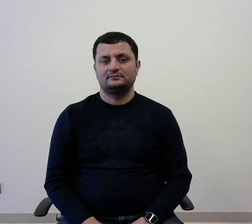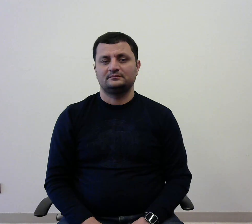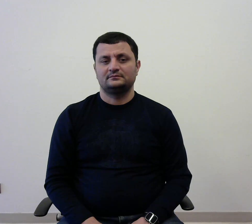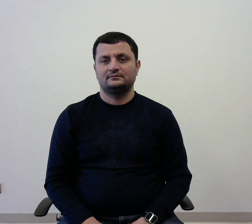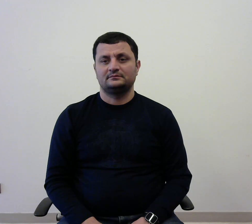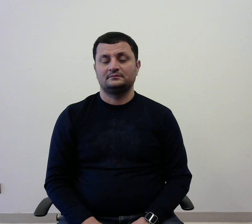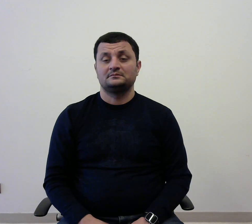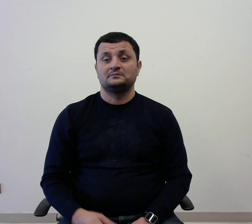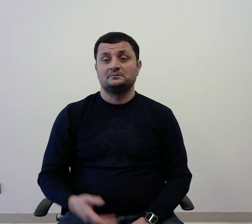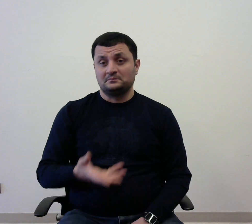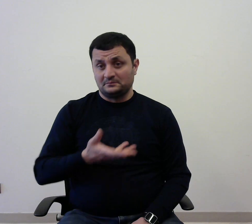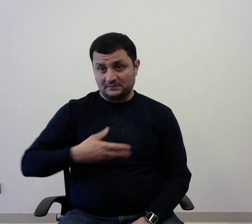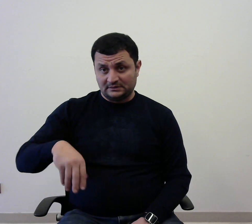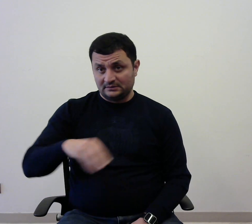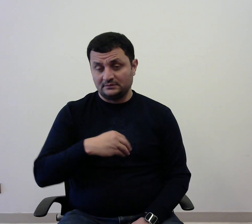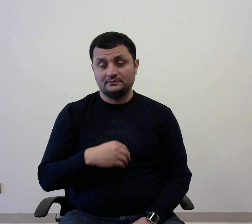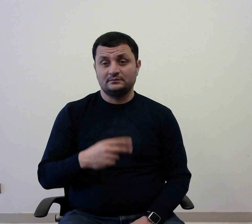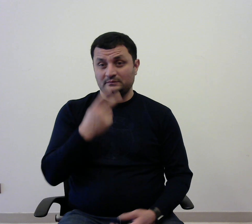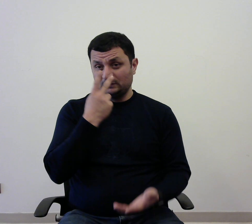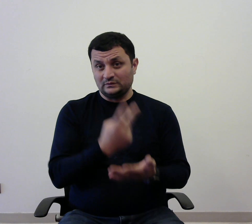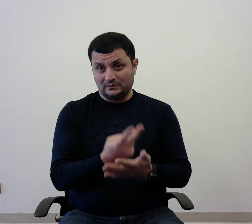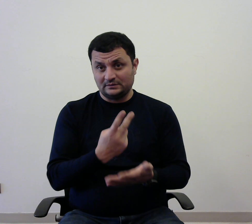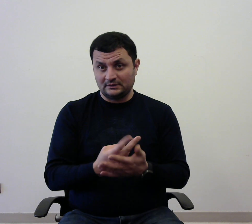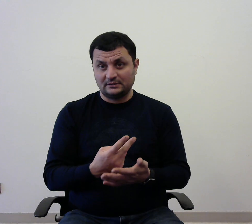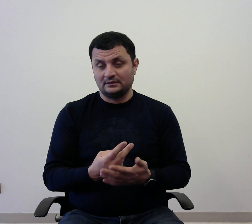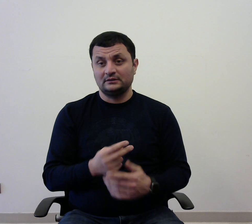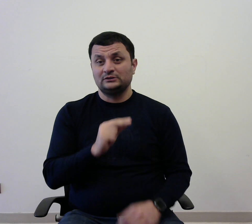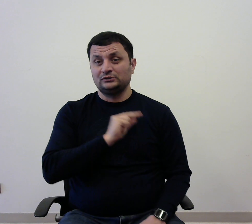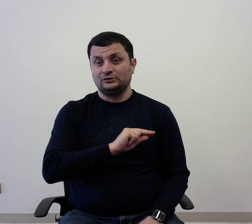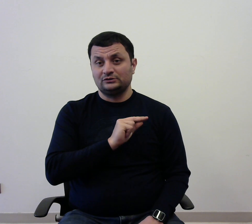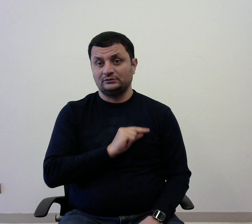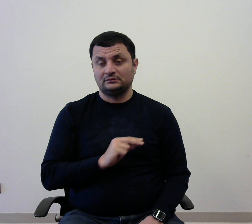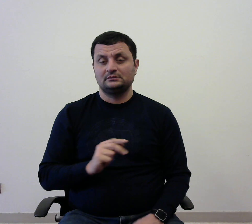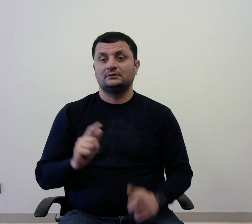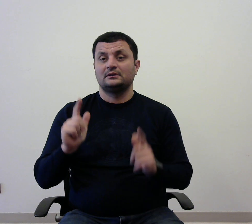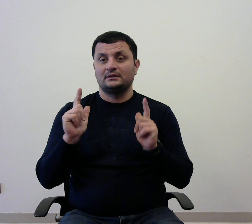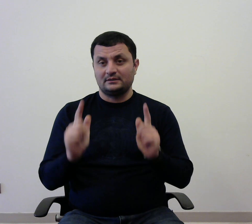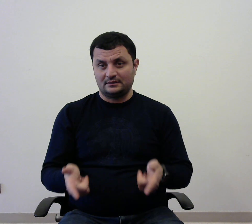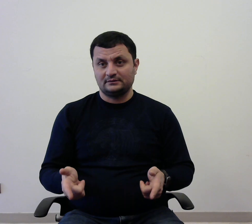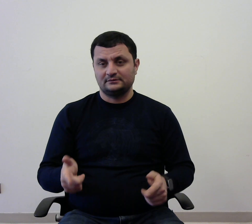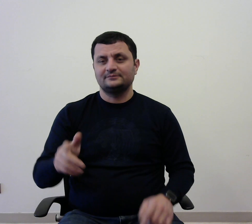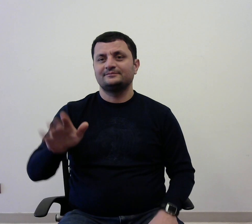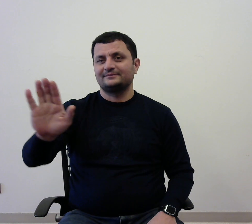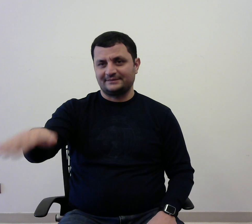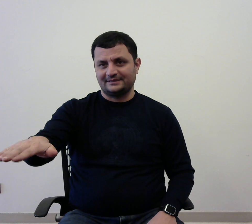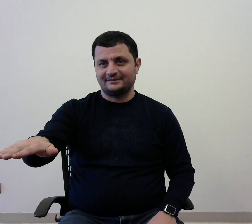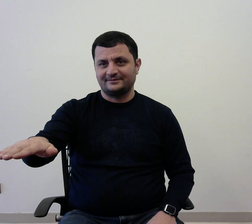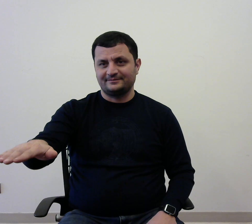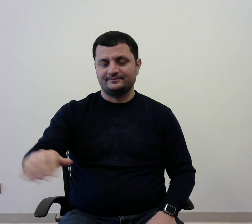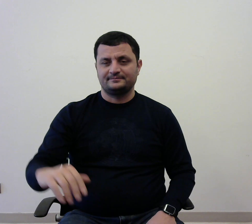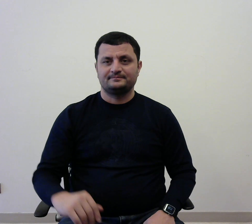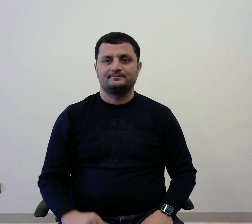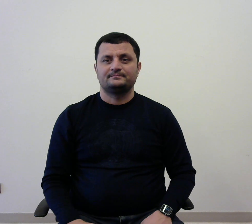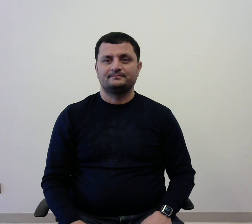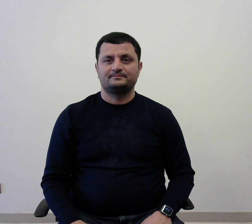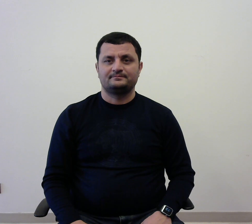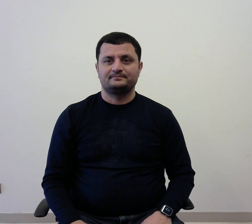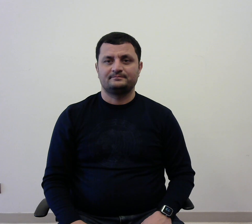Biz göstərilən işdən razı qaldıq